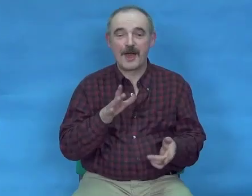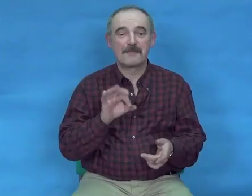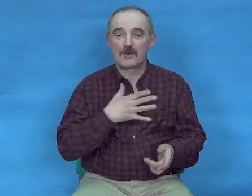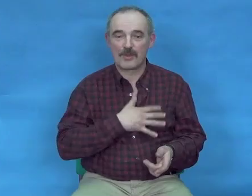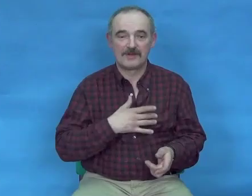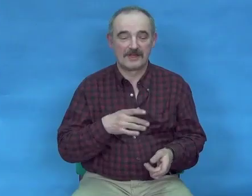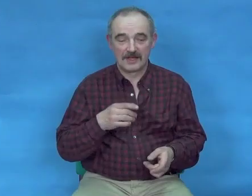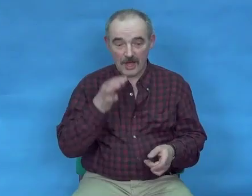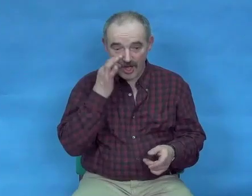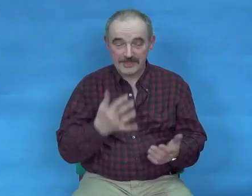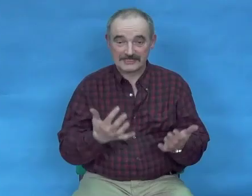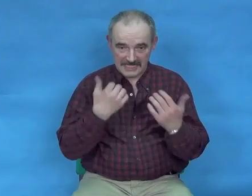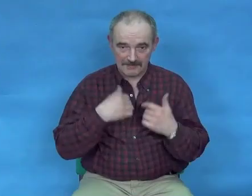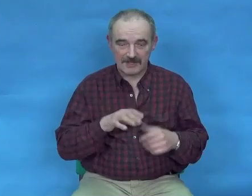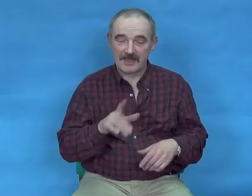Bo nie chciała, żeby ją kot zjadł.